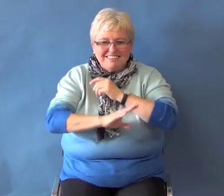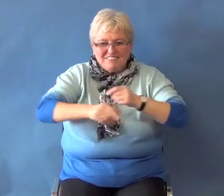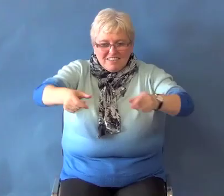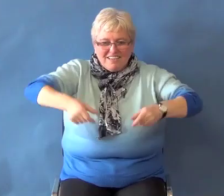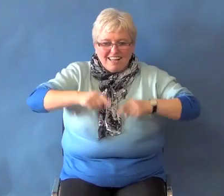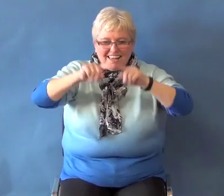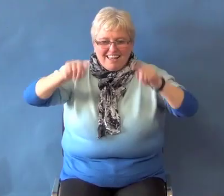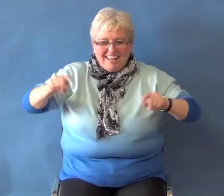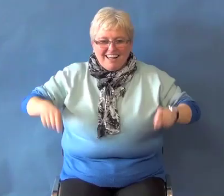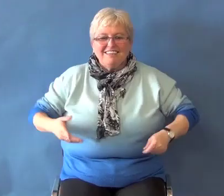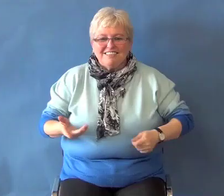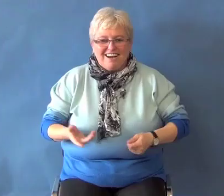Drewniany płot.